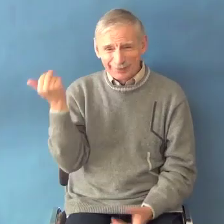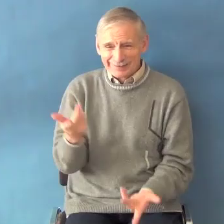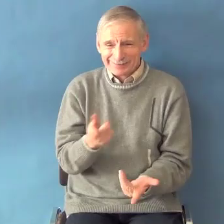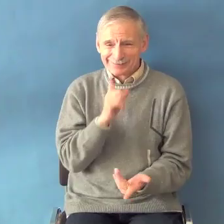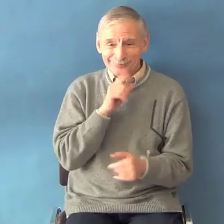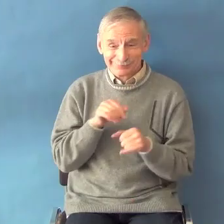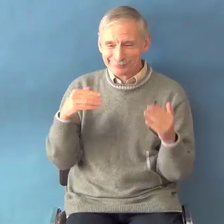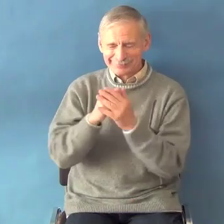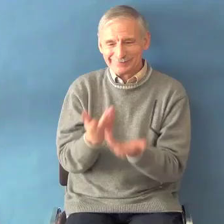Cicho, bo może być wypadek.